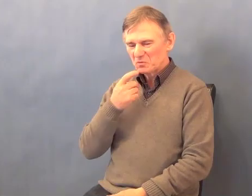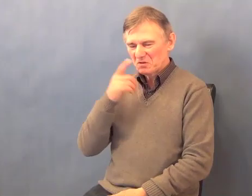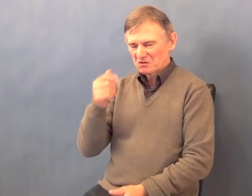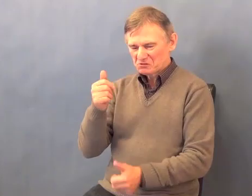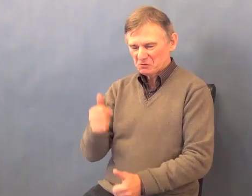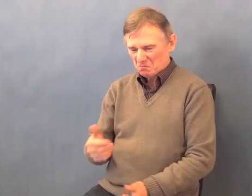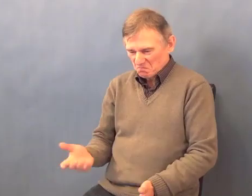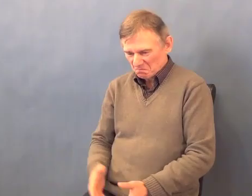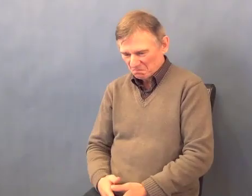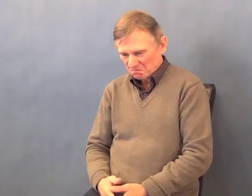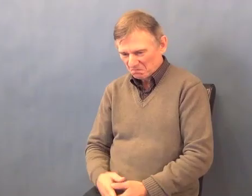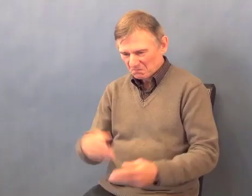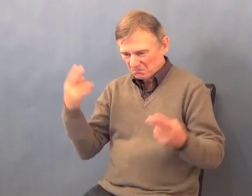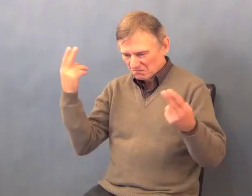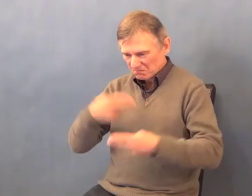Przekreślony znak stoi, ale co to jest?